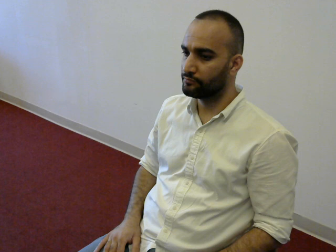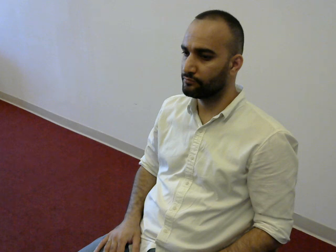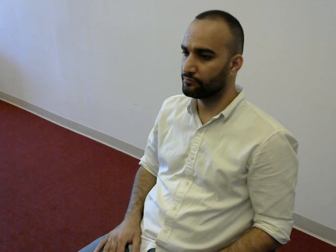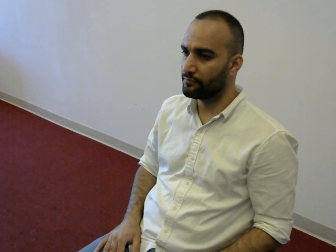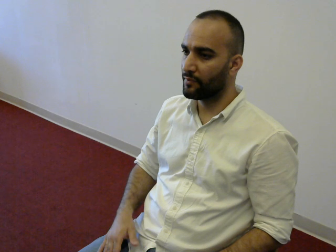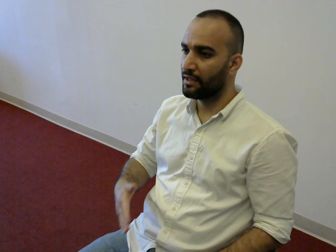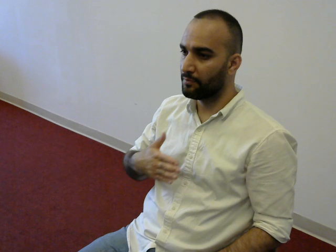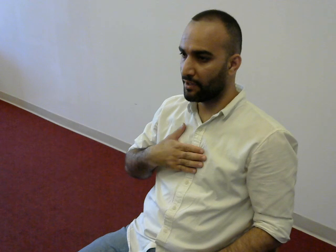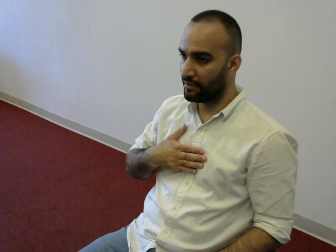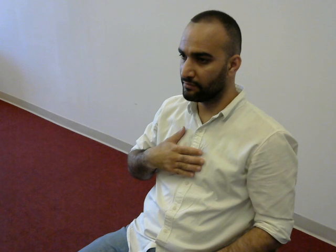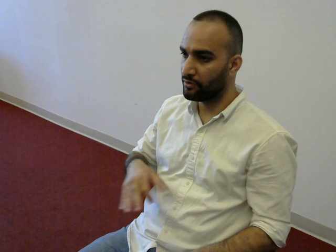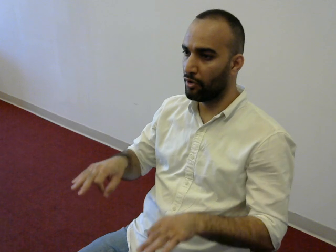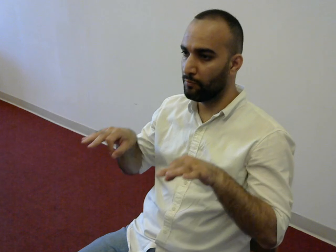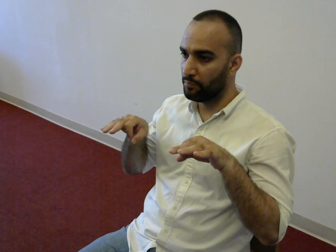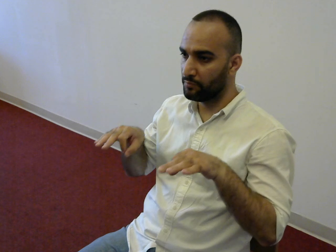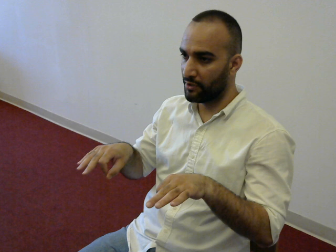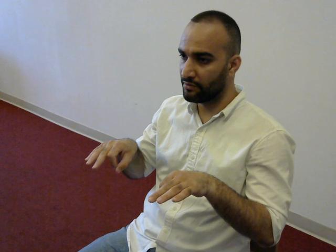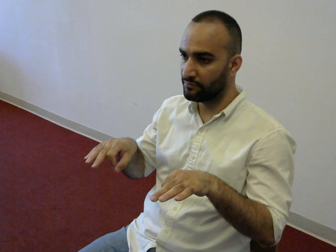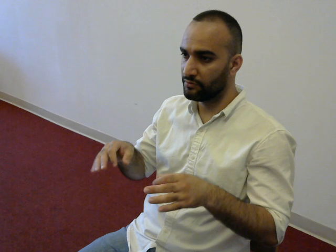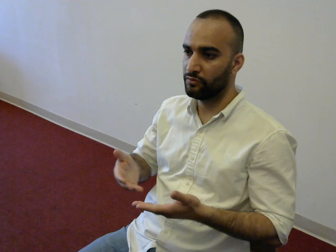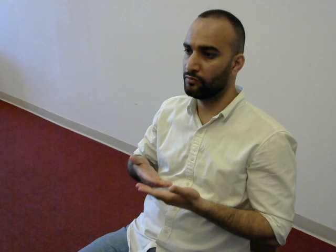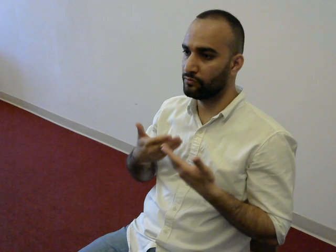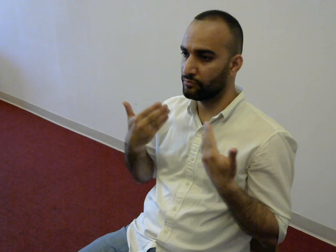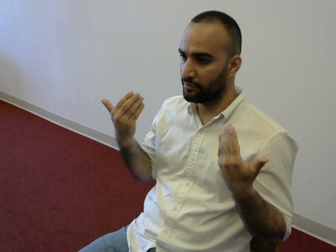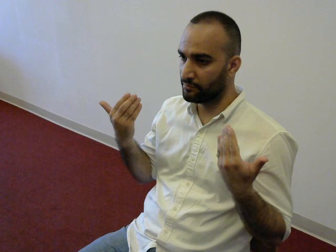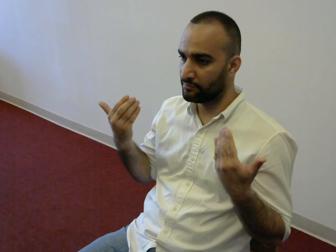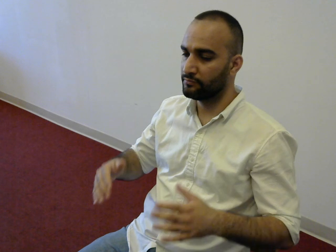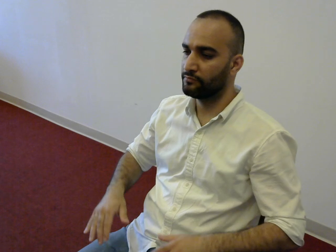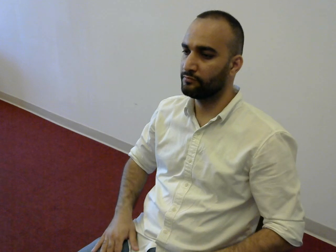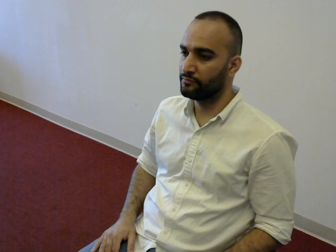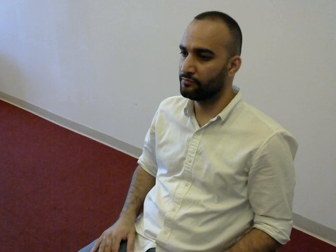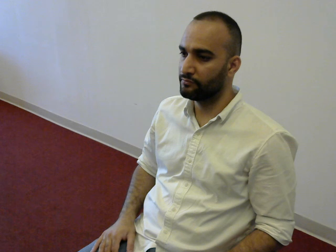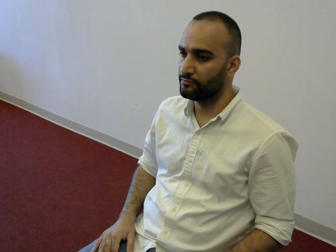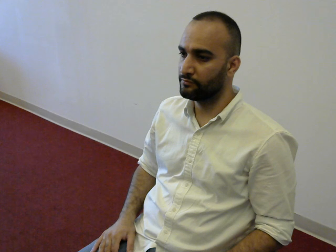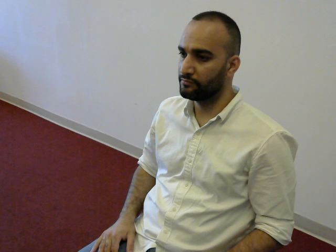Mənim avtomobilim yoxdur